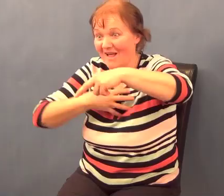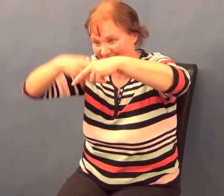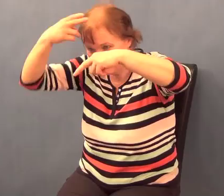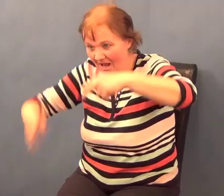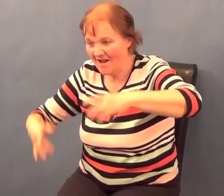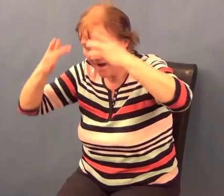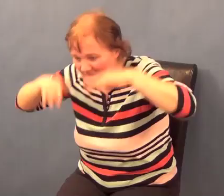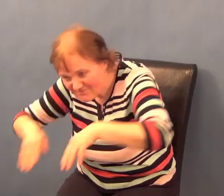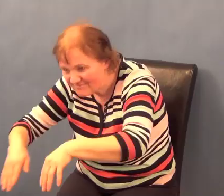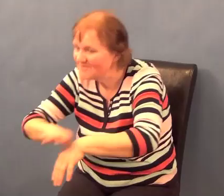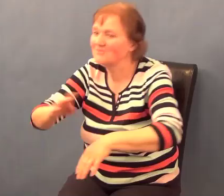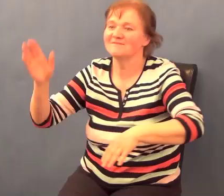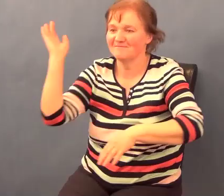Jeleń odchodzi.